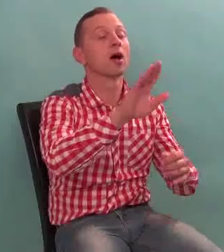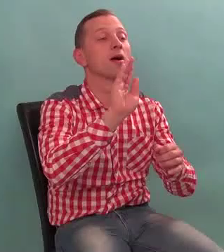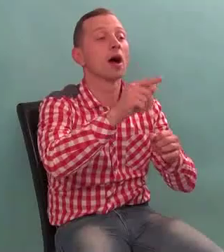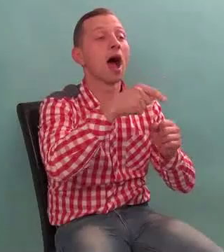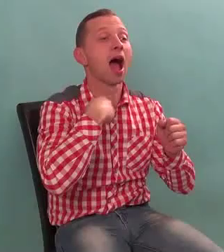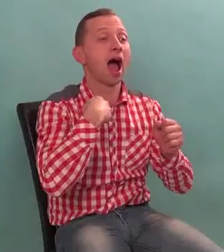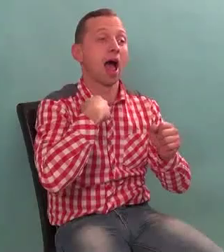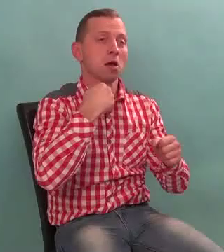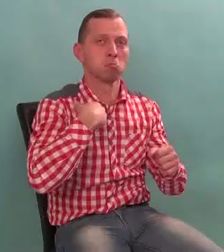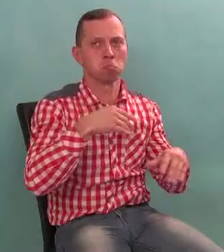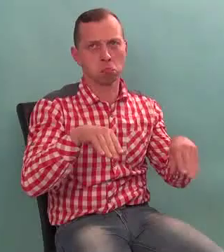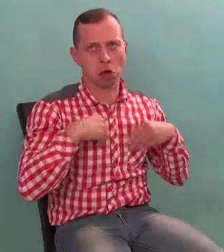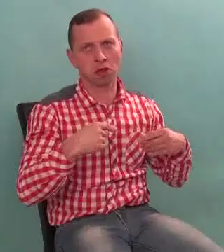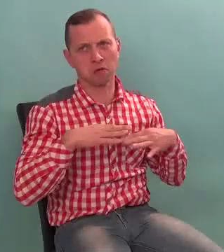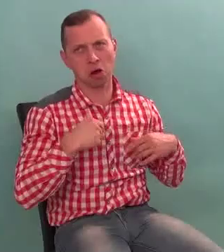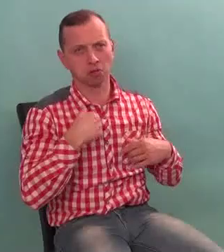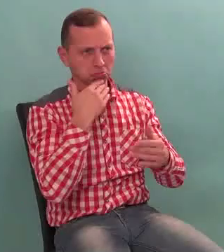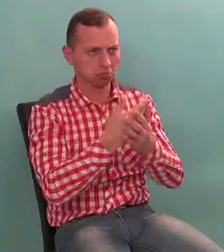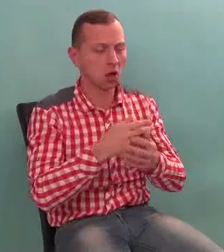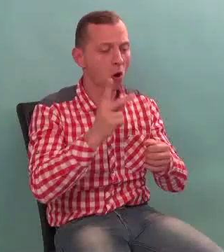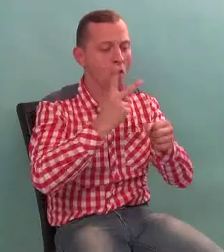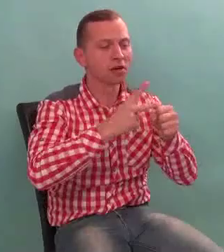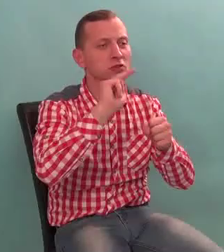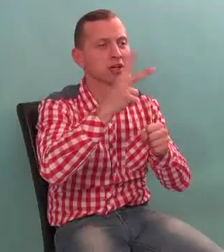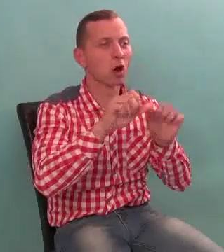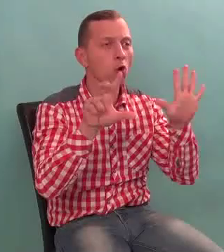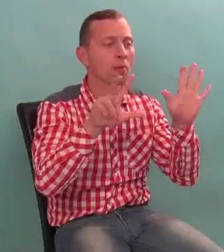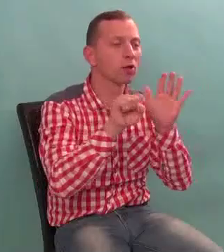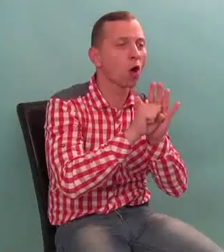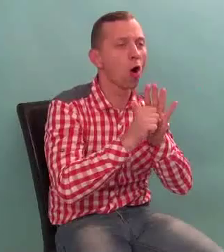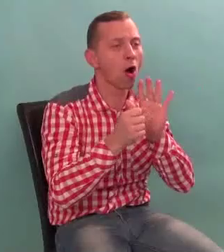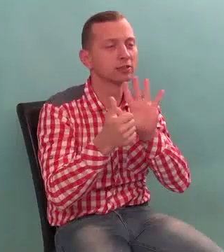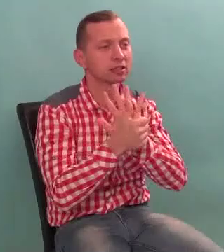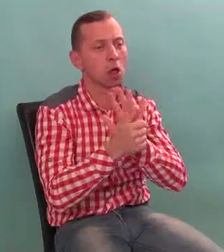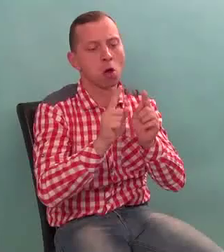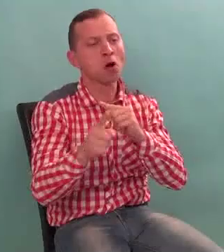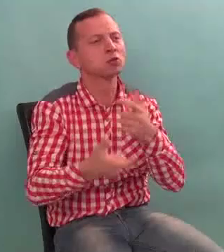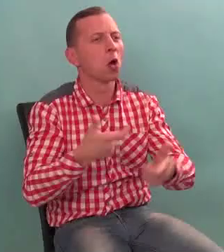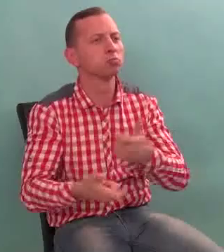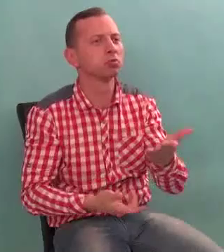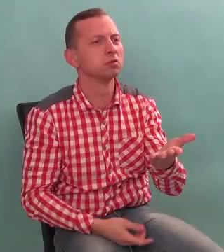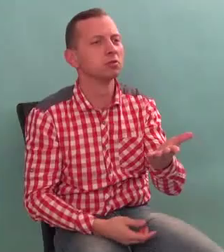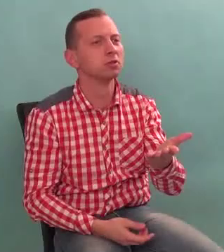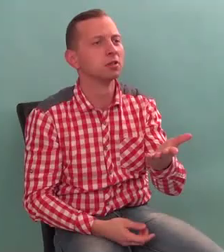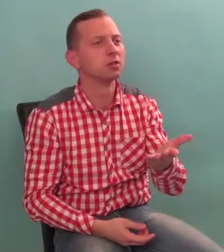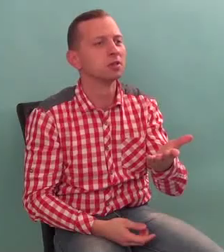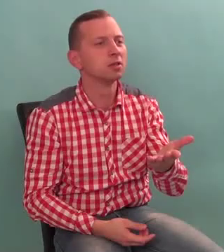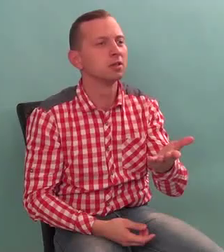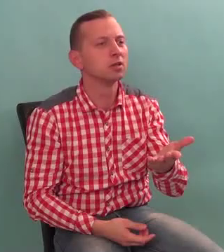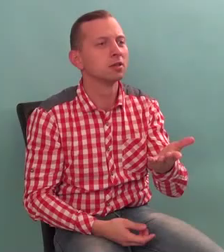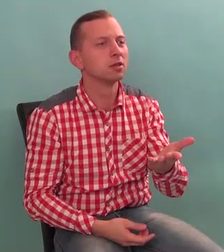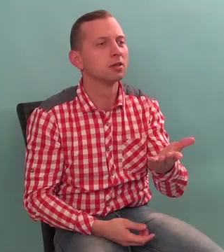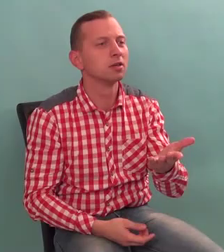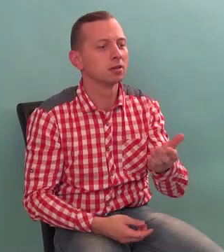Ja powiem i przyznam, że mogę w dwudziestego trzeciego od ósmej do szesnastej i po szesnastej, co wtedy robisz?